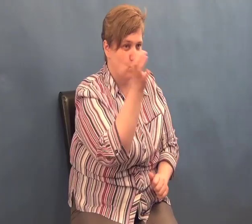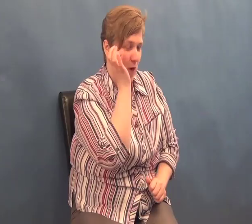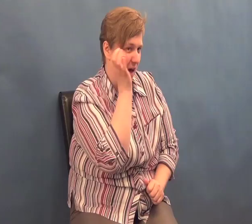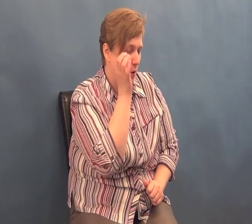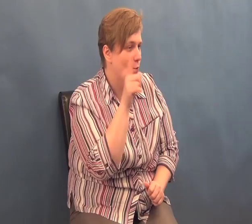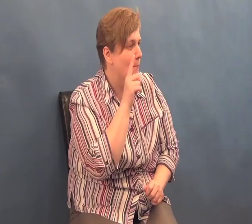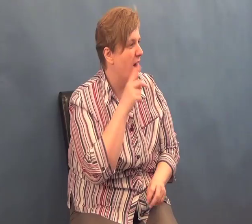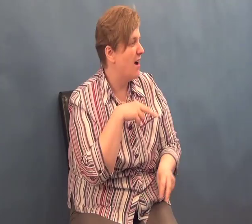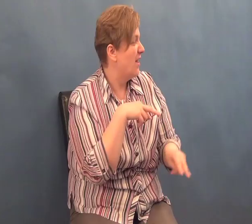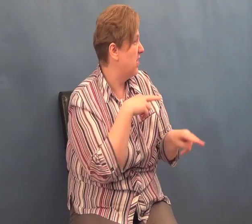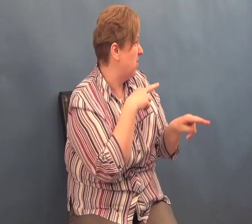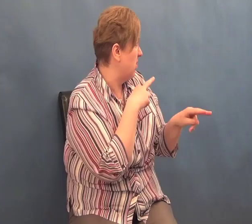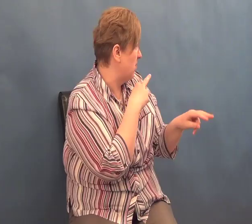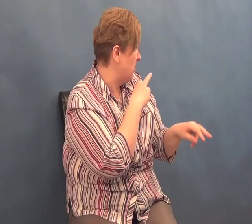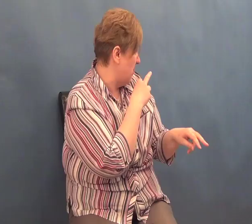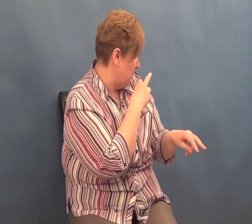Dziewczyna przejeżdża obok chłopca, a on odwraca za nią głowę.